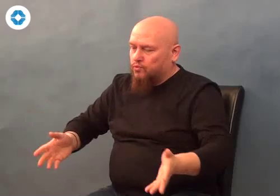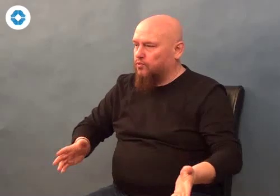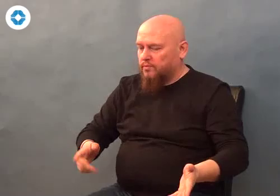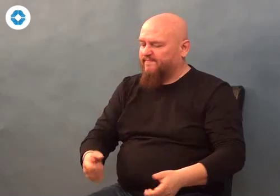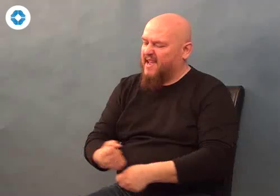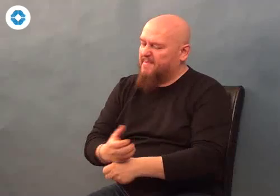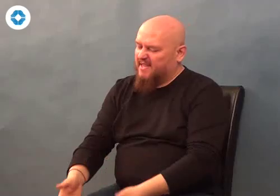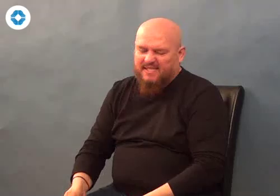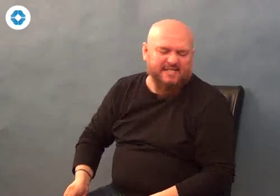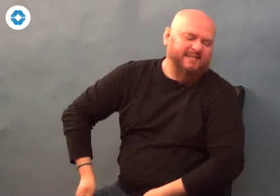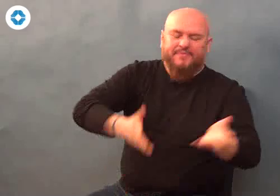Odrzucają kamień.